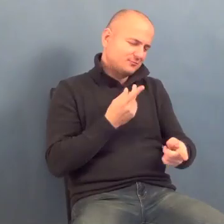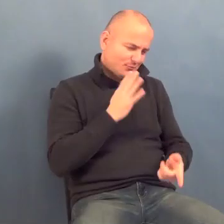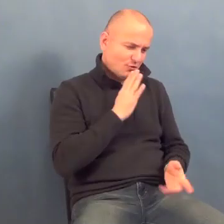Widziałem to.